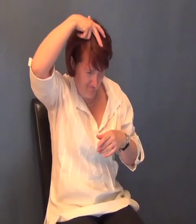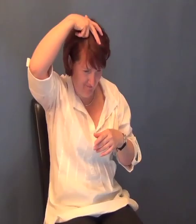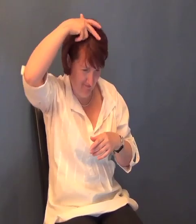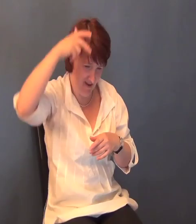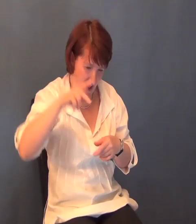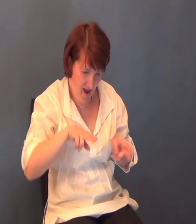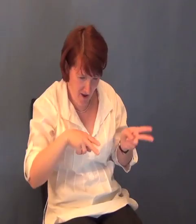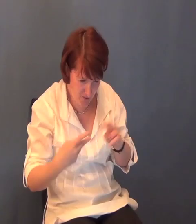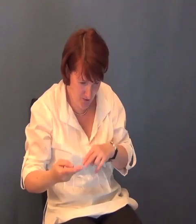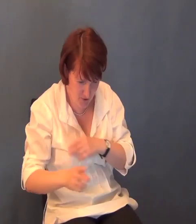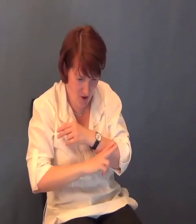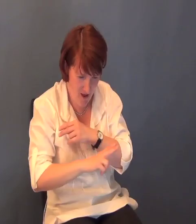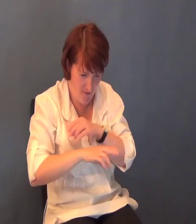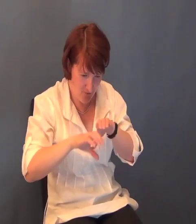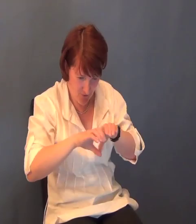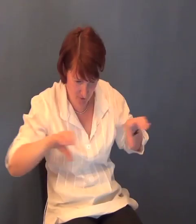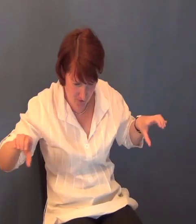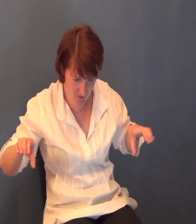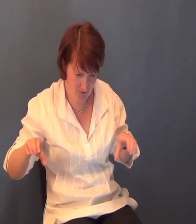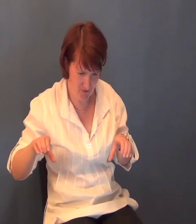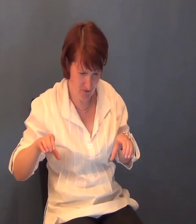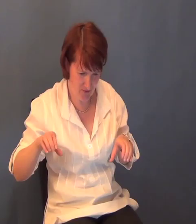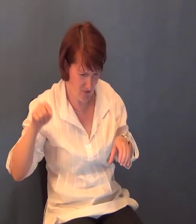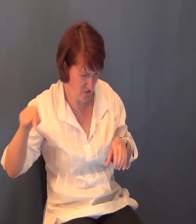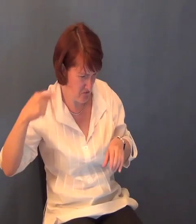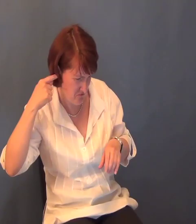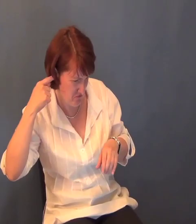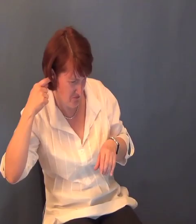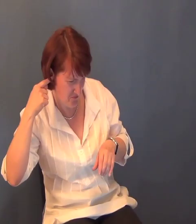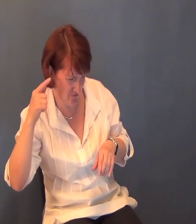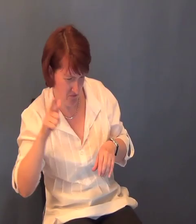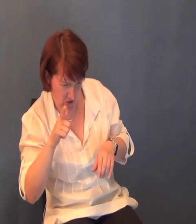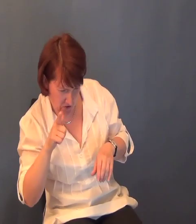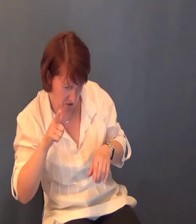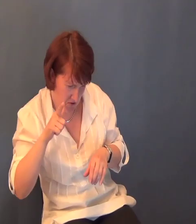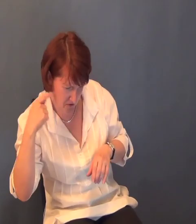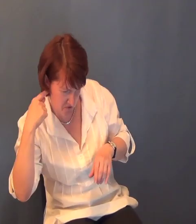Następnie obok drewna słychać coś.